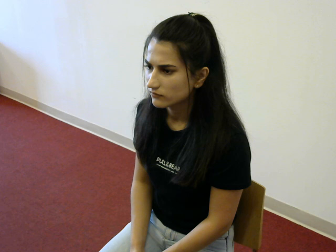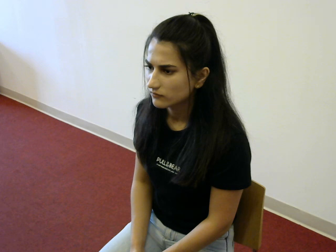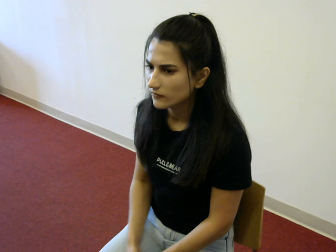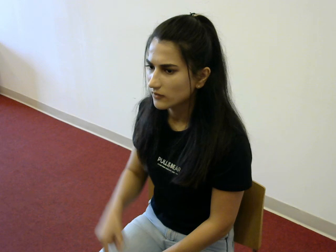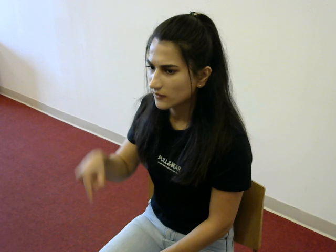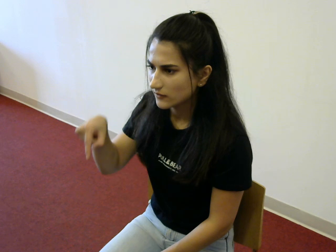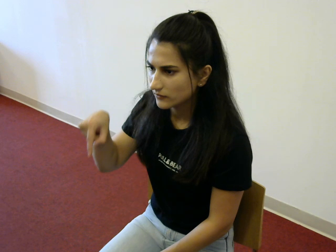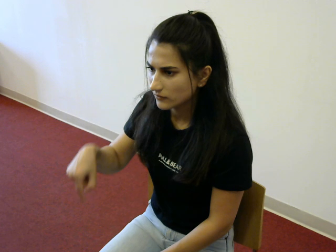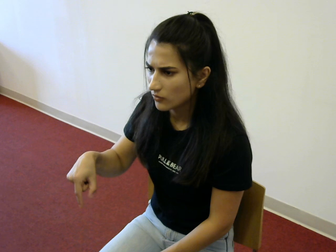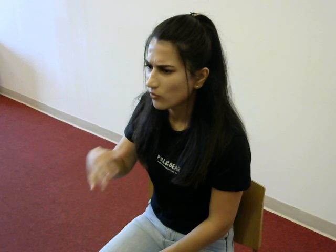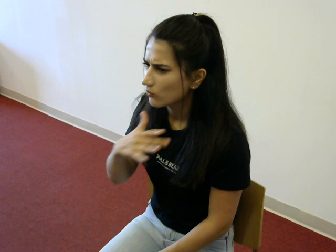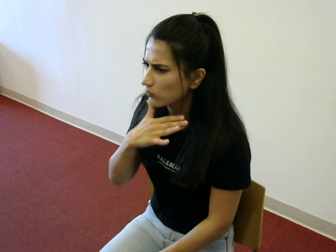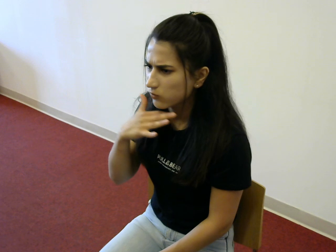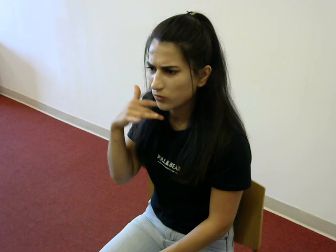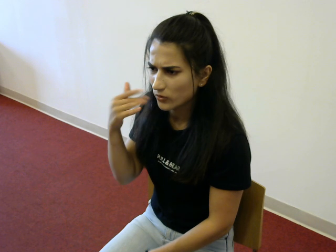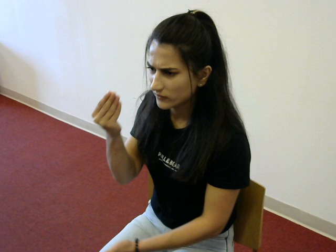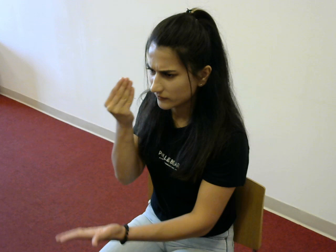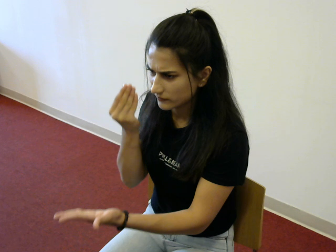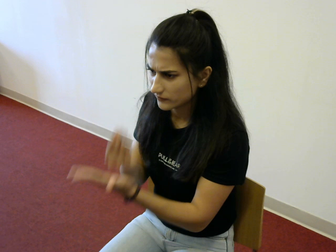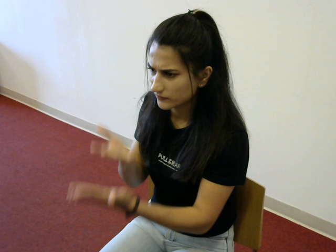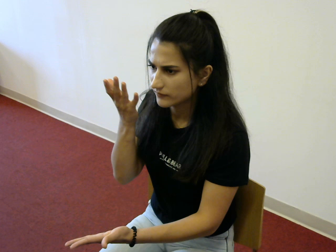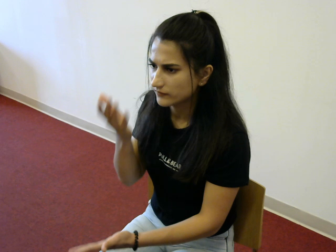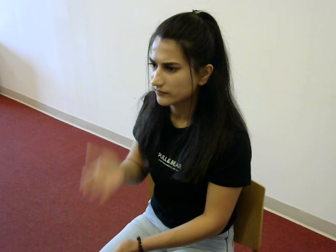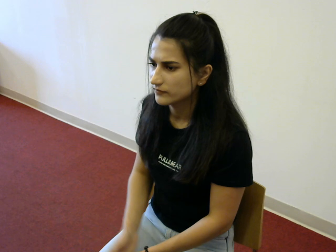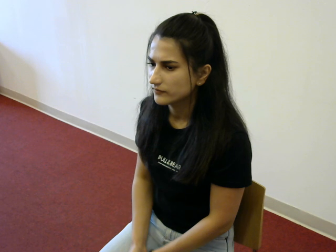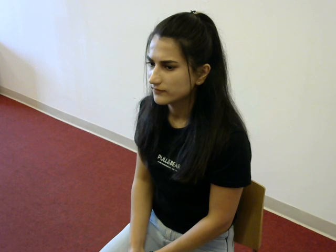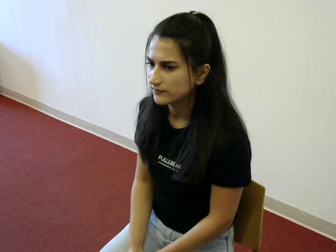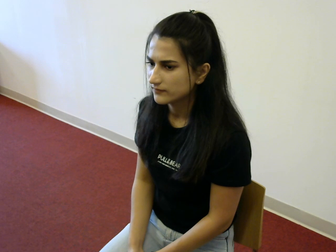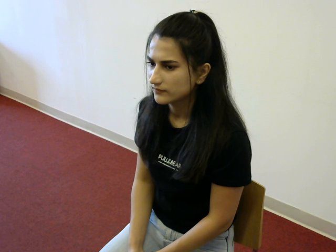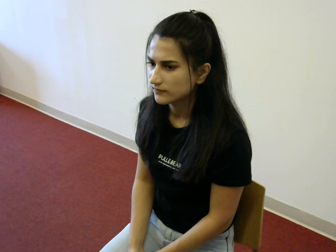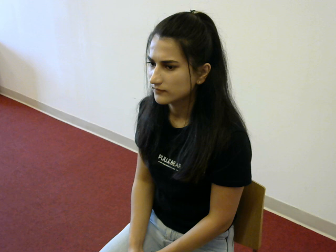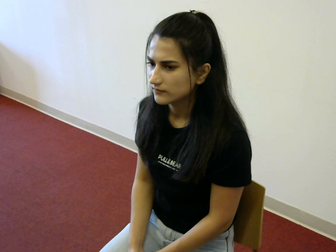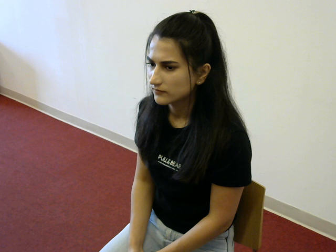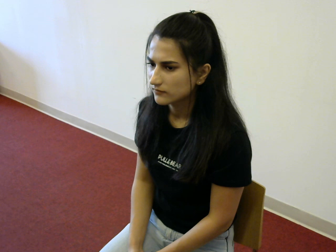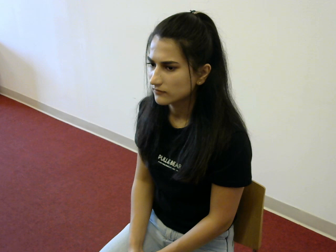Bu çox bahadır